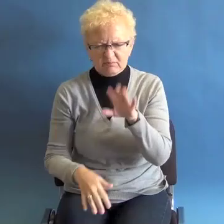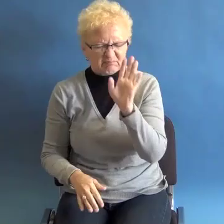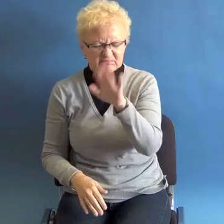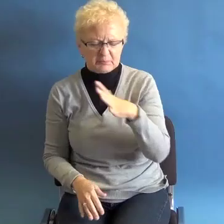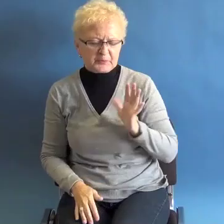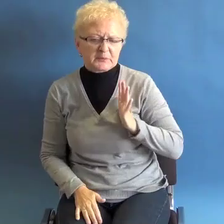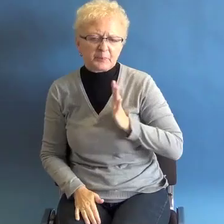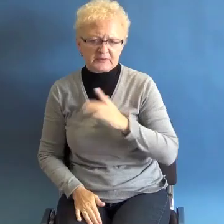Tam jest niebezpiecznie.